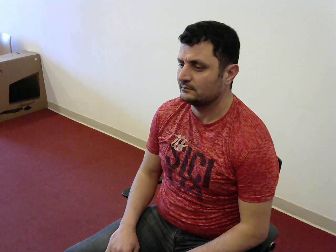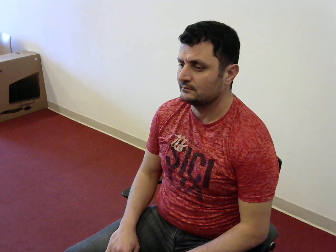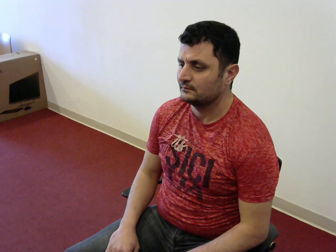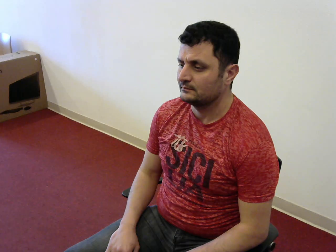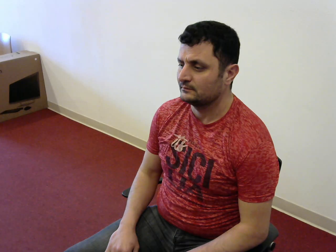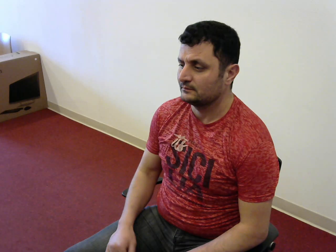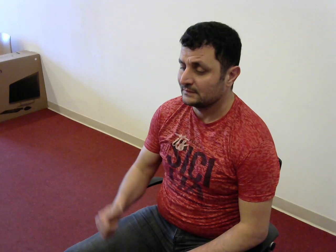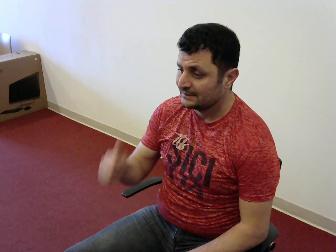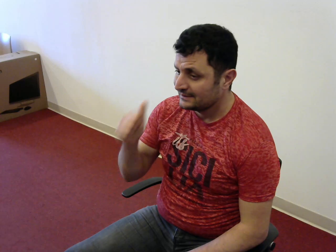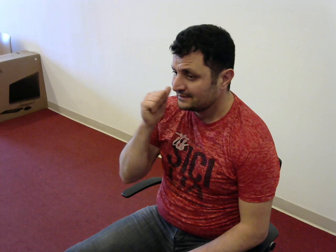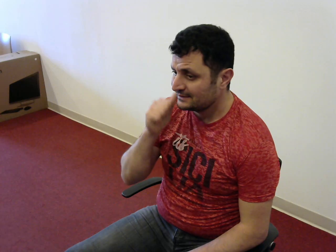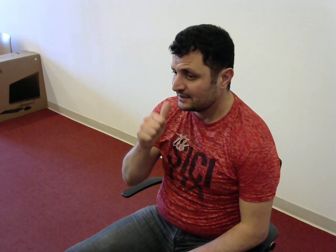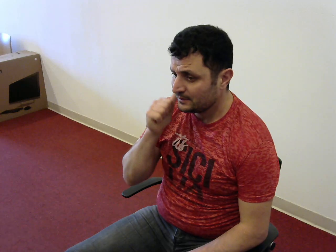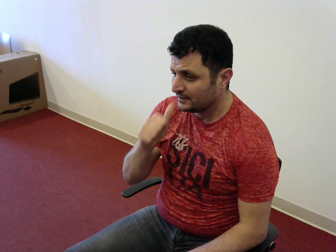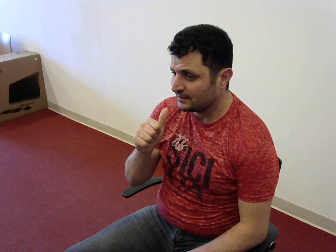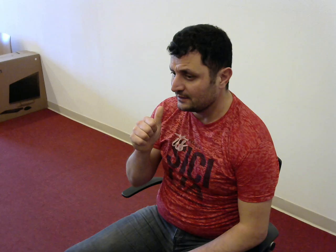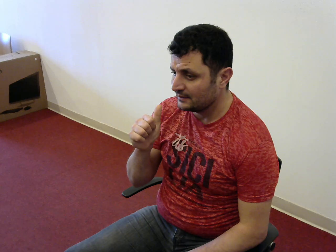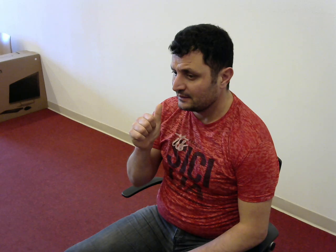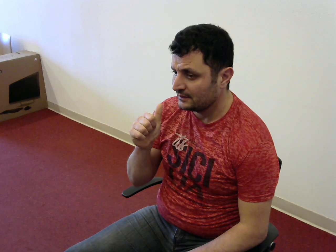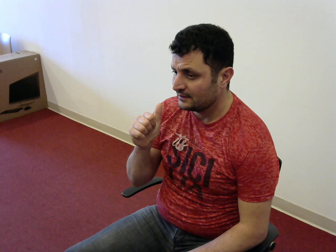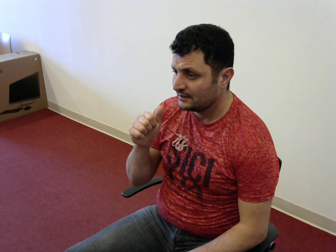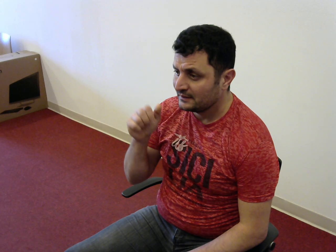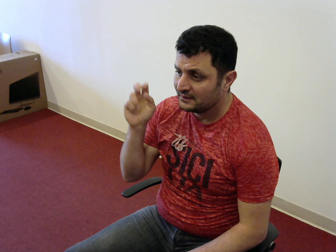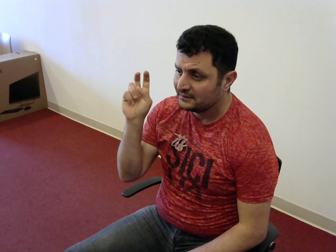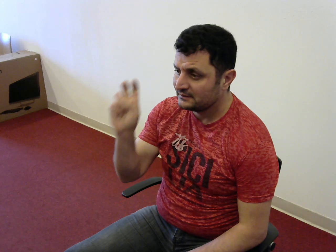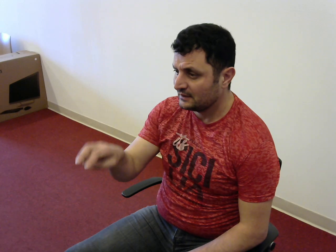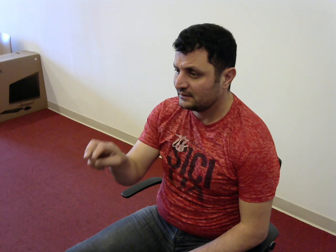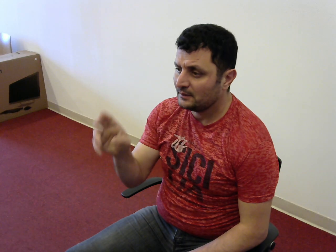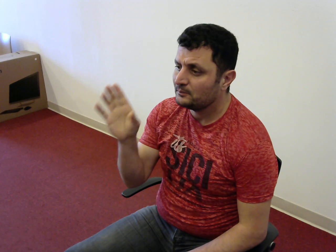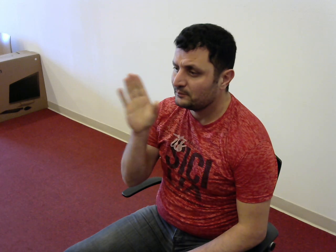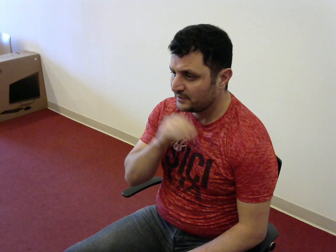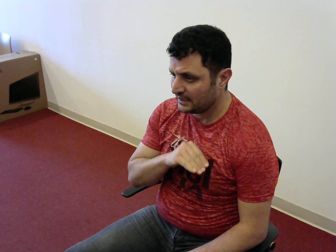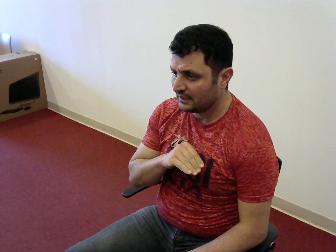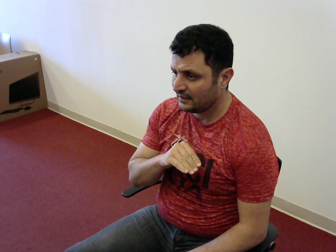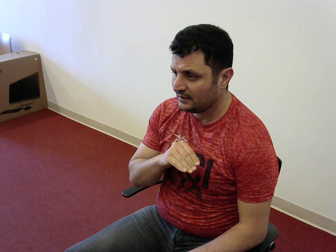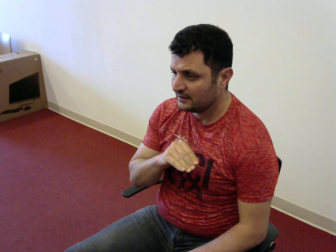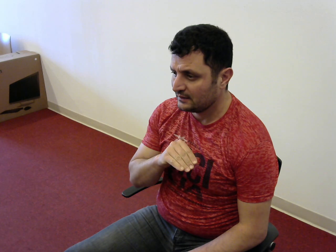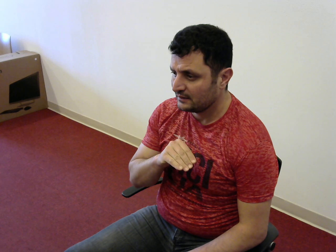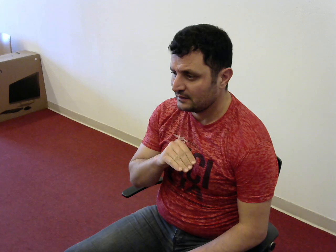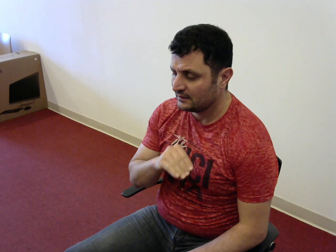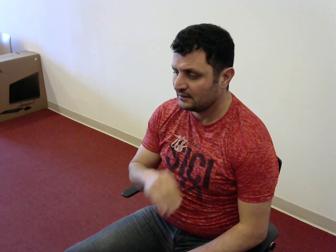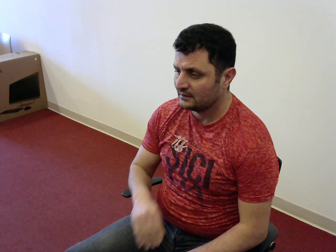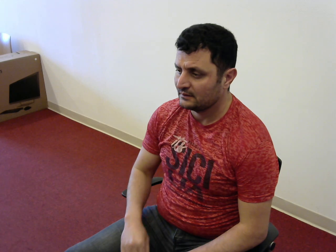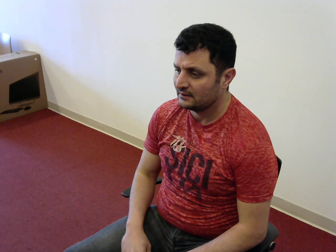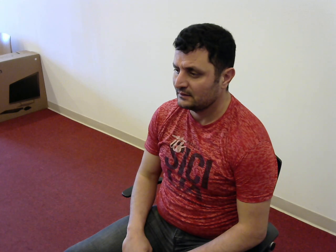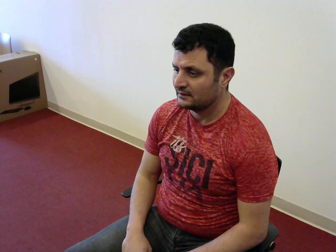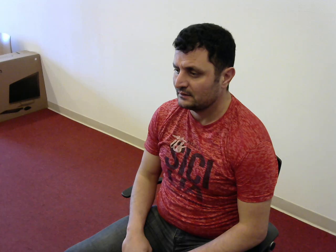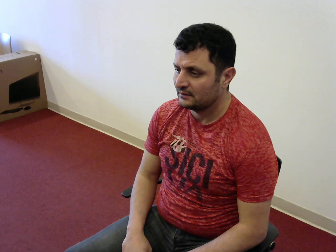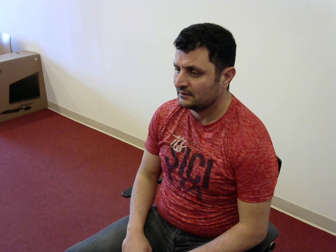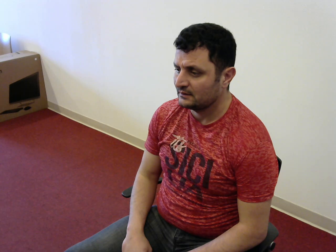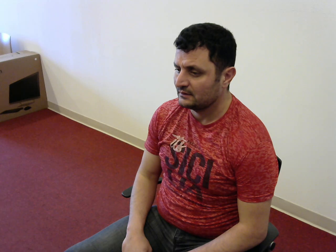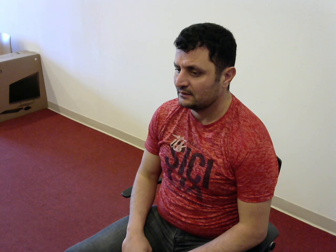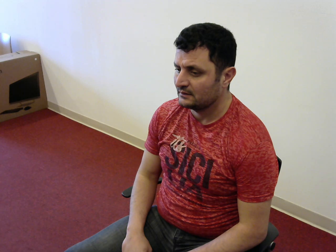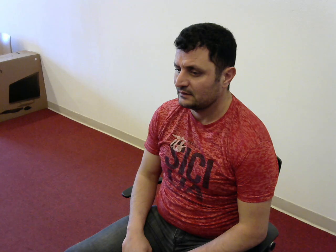Sabah gələ bilərəmmi?